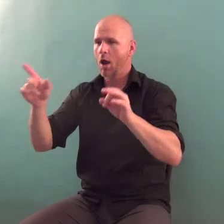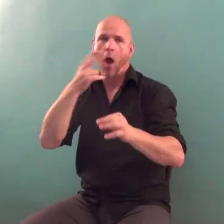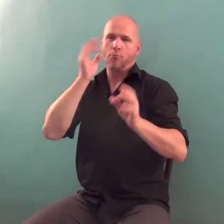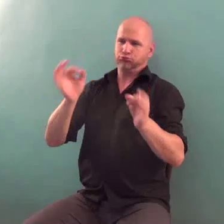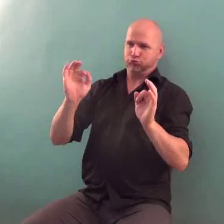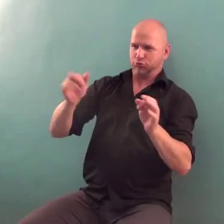Charlie Chaplin zgodził się.